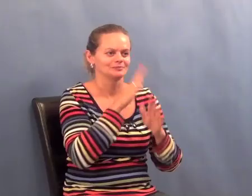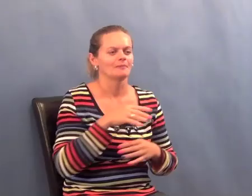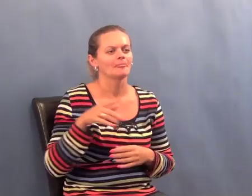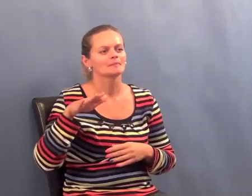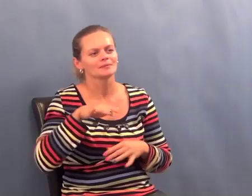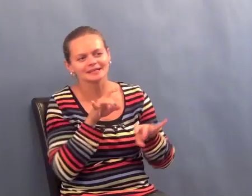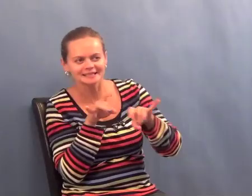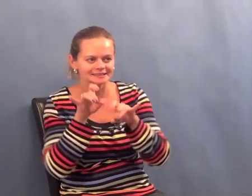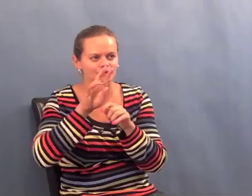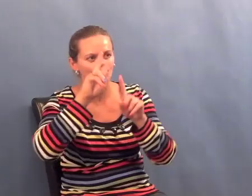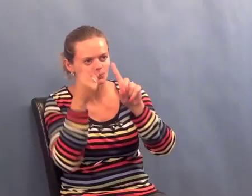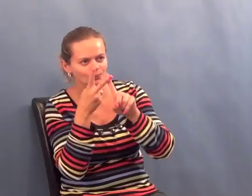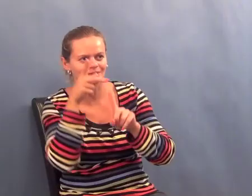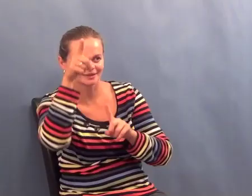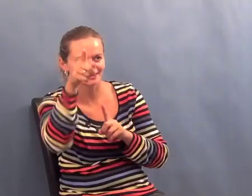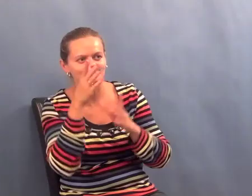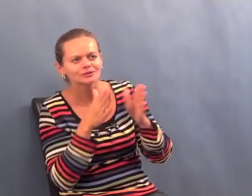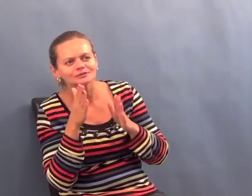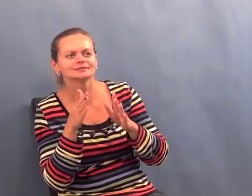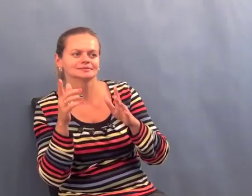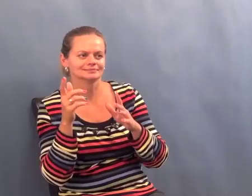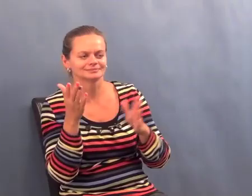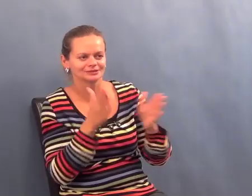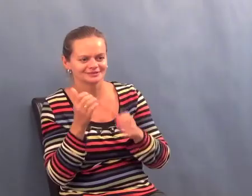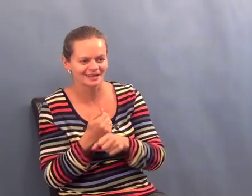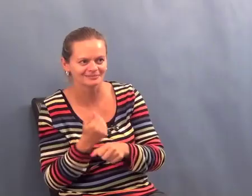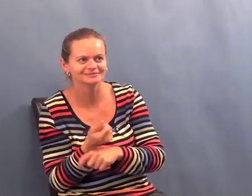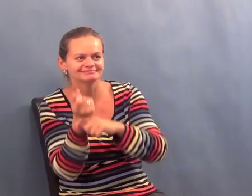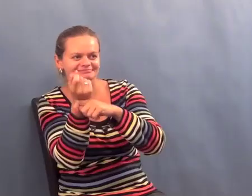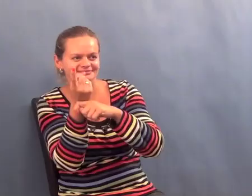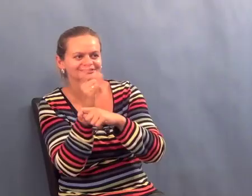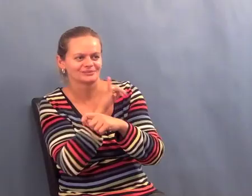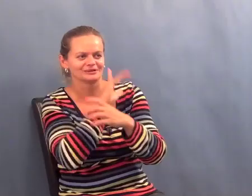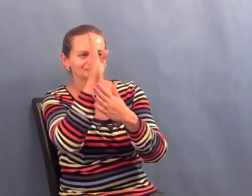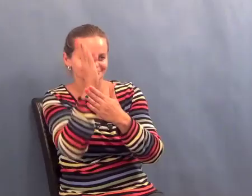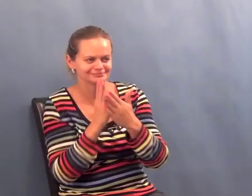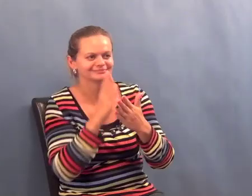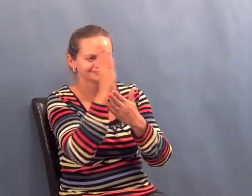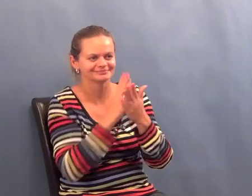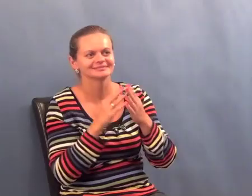Chłopiec biegnie, po raz drugi rzuca kamieniem i rozbija szybę.